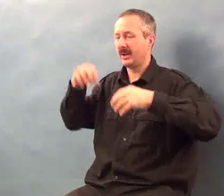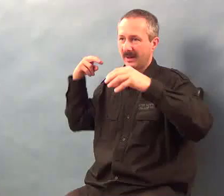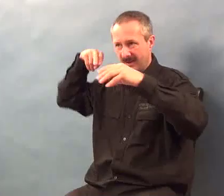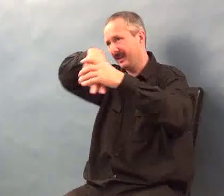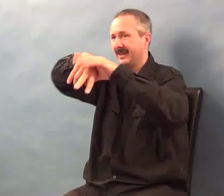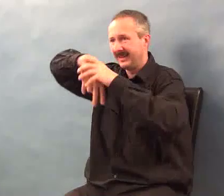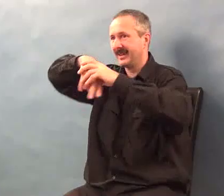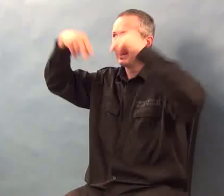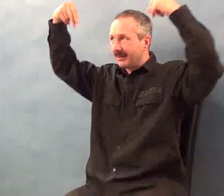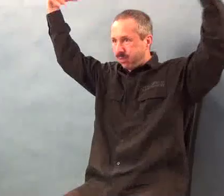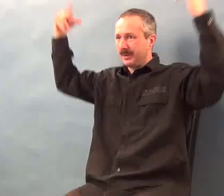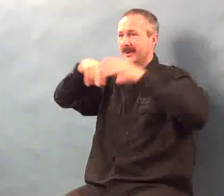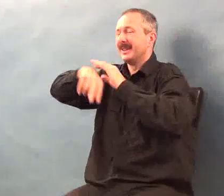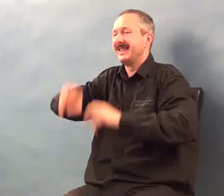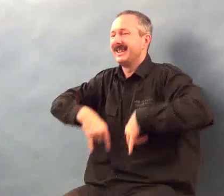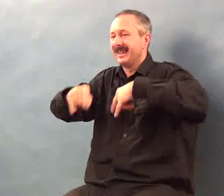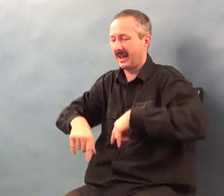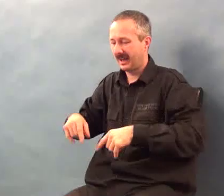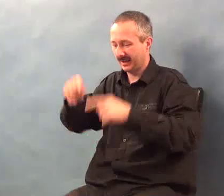Królik w nie wskakuje i cały w nim znika, ale skacze dalej.